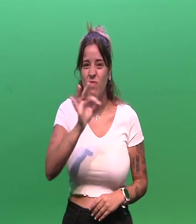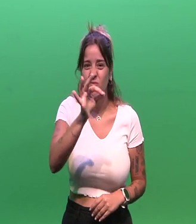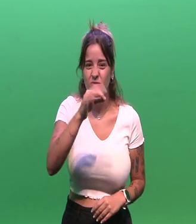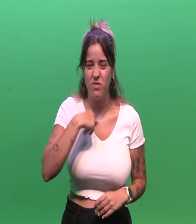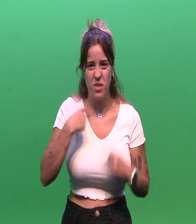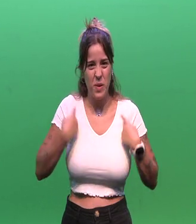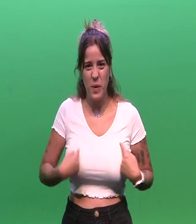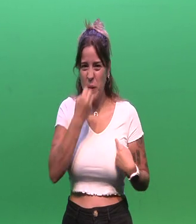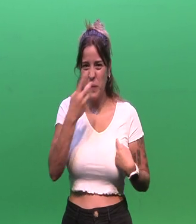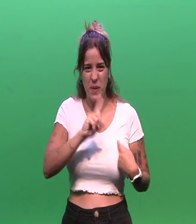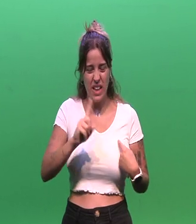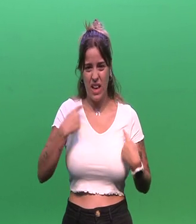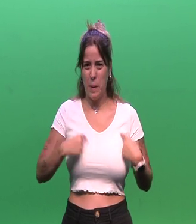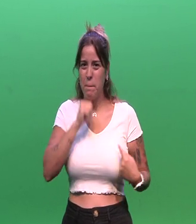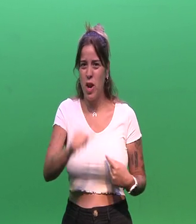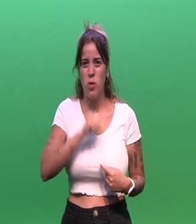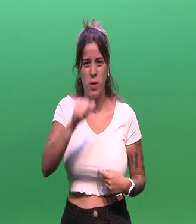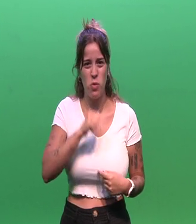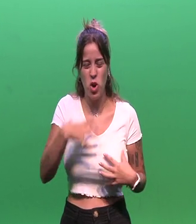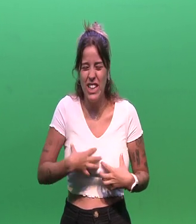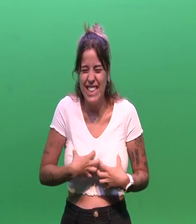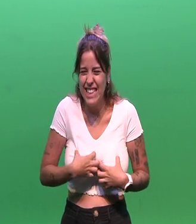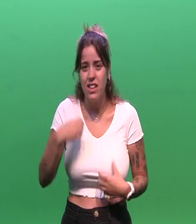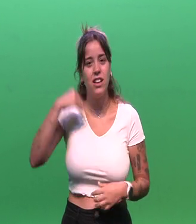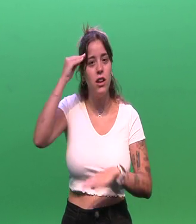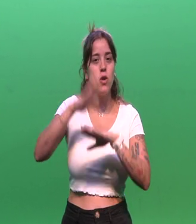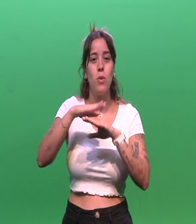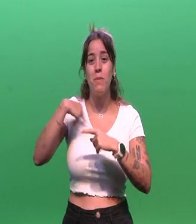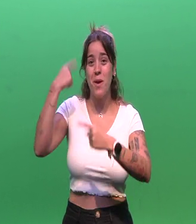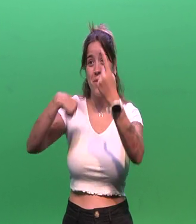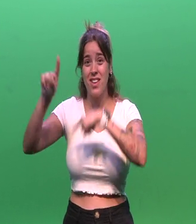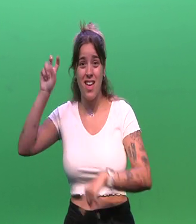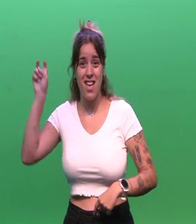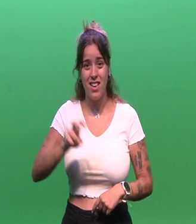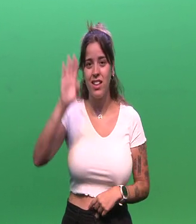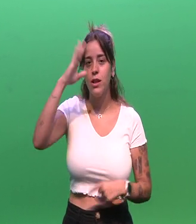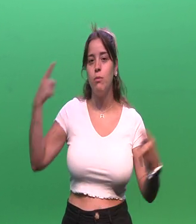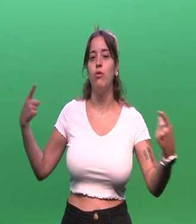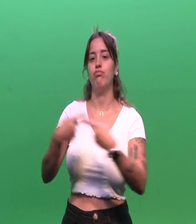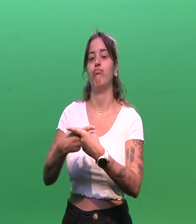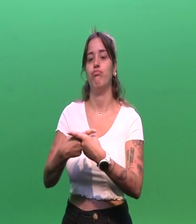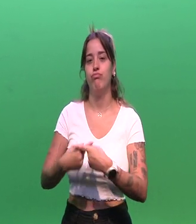Sí, no em trobo bé, em trobo cada vegada pitjor, em fan mal els pulmons. Crec que pot ser perquè vaig marxar de viatge, i quan vaig tornar hi havia molt contrast amb el clima d'un lloc i l'altre.